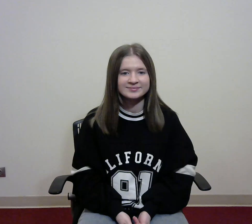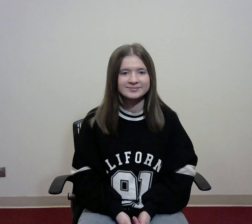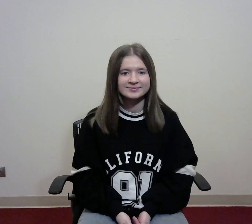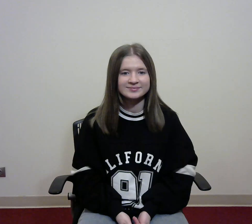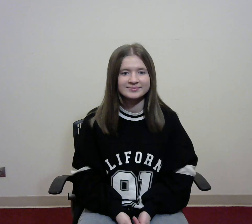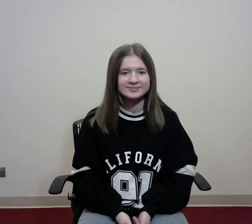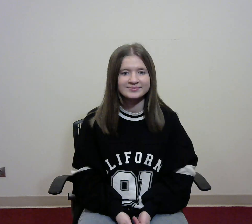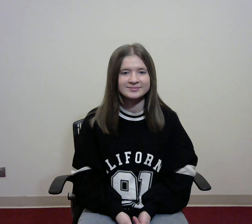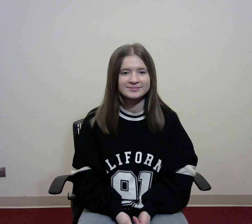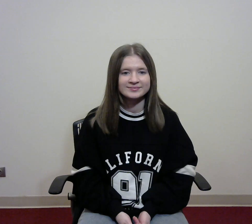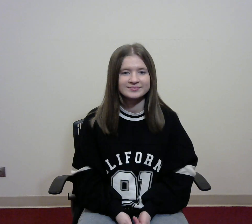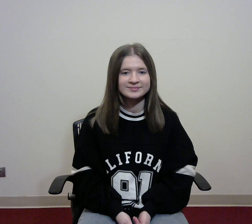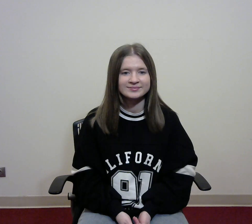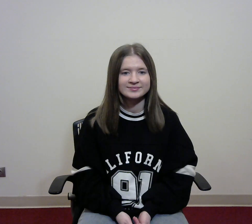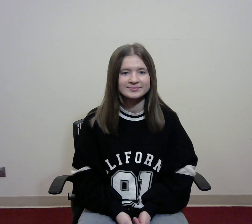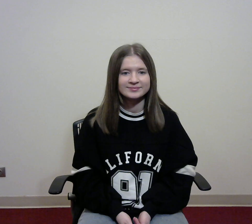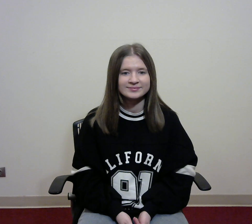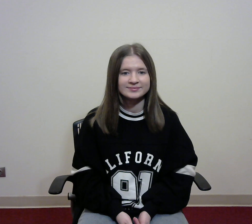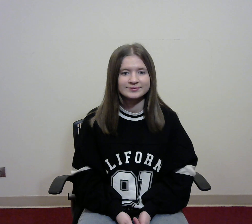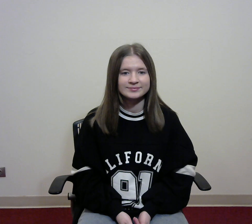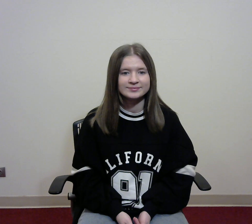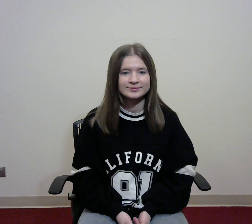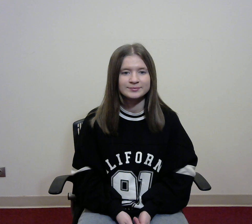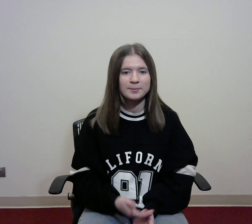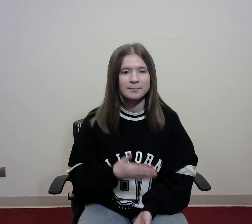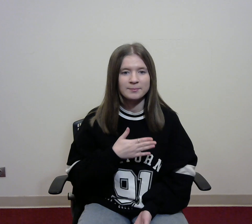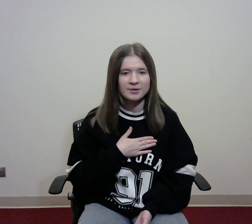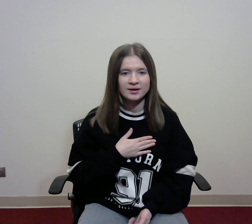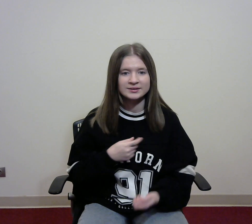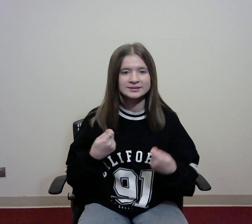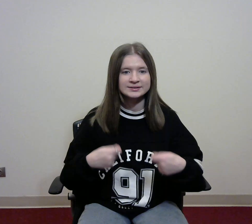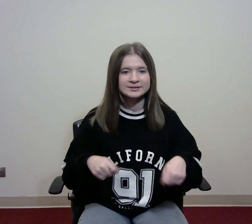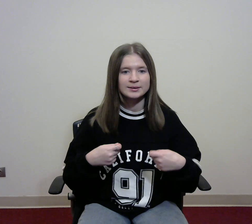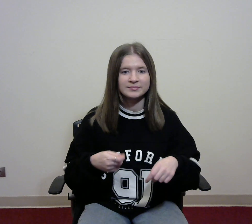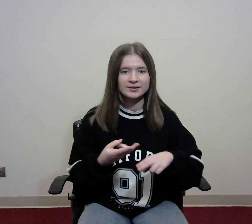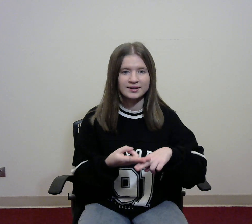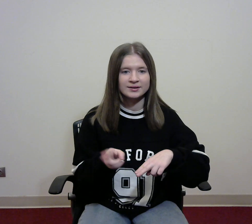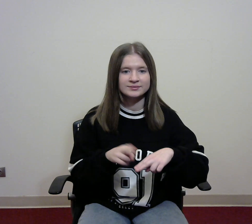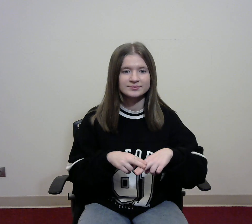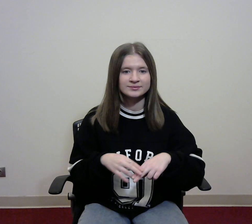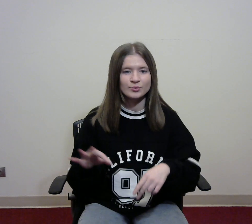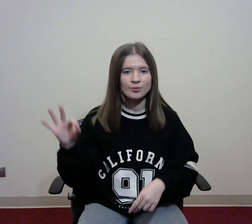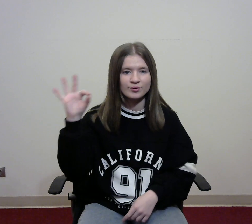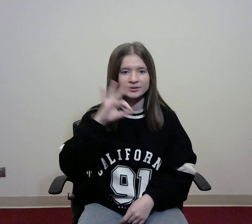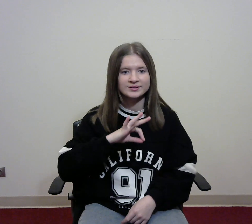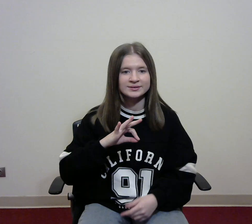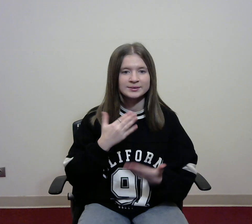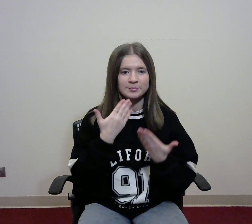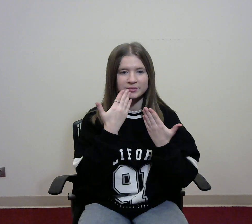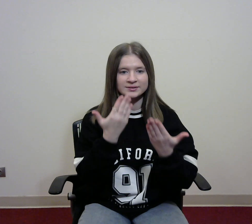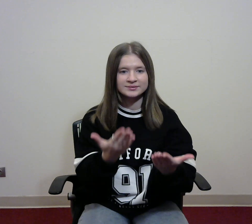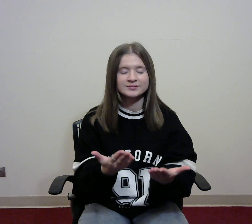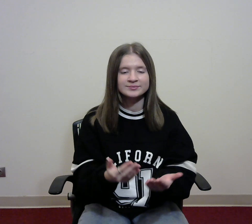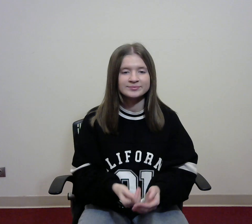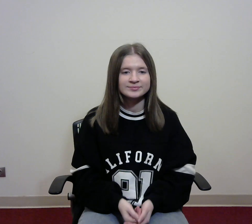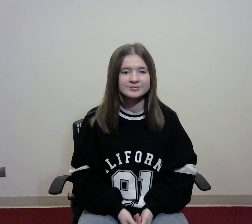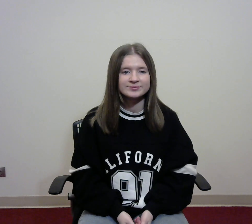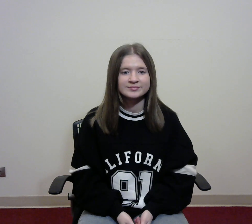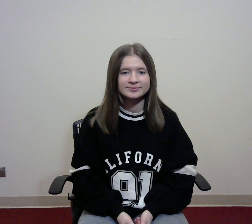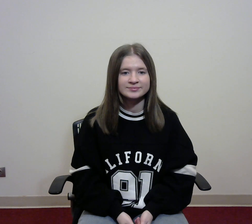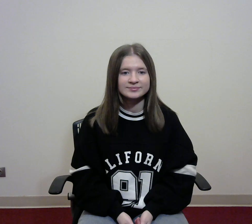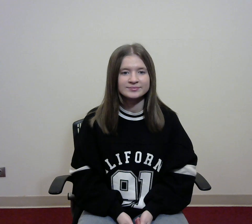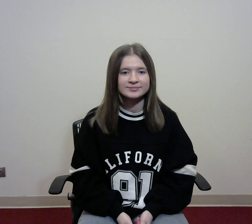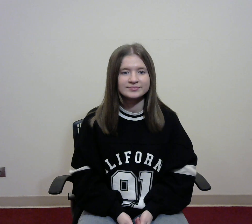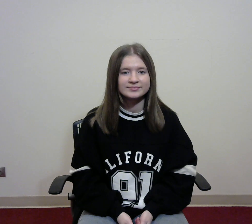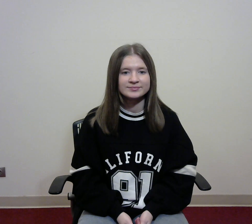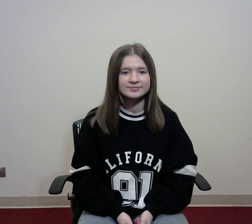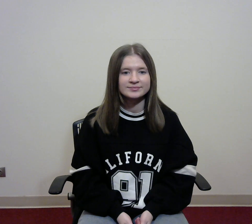Mən satıcıdan bu barədə soruşdum